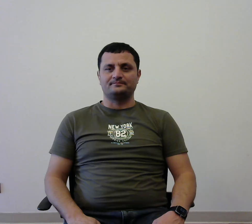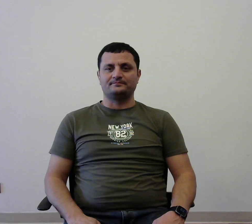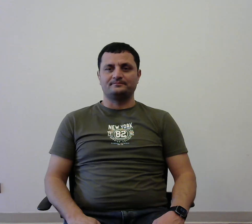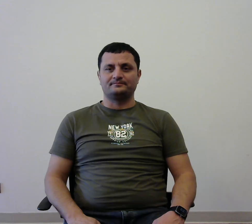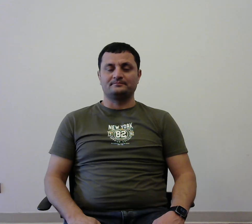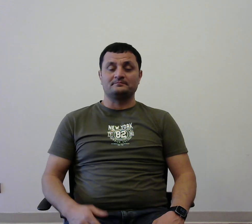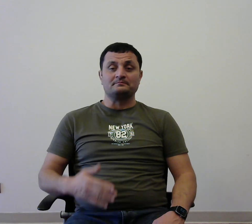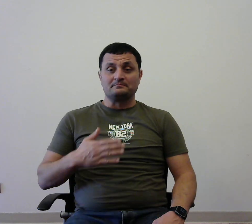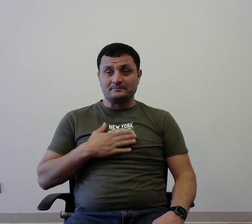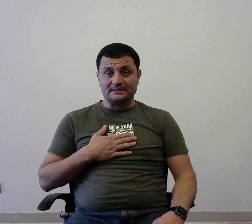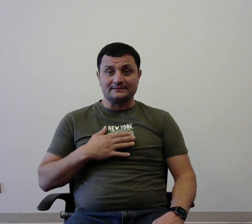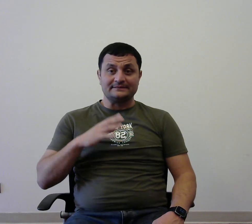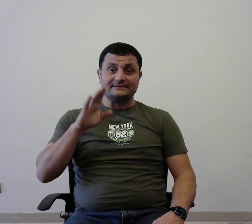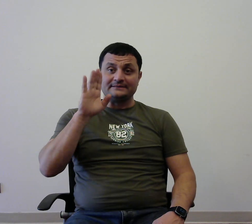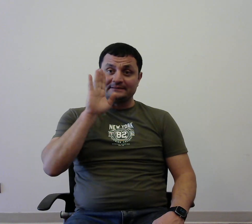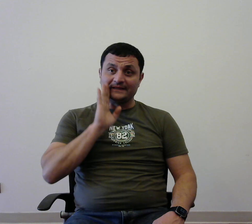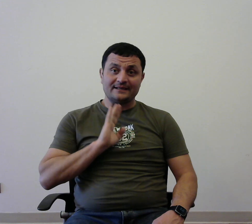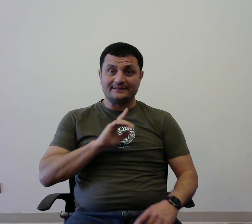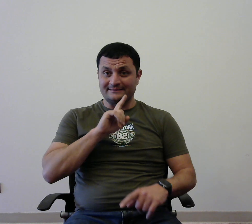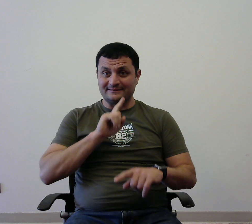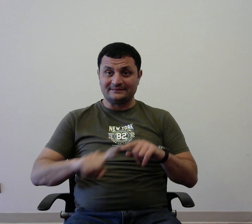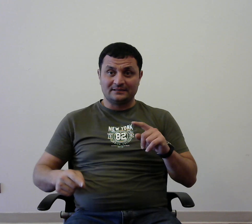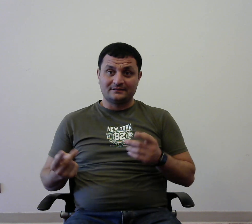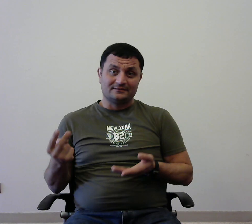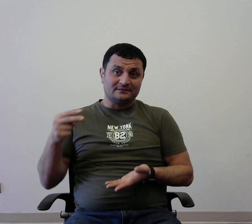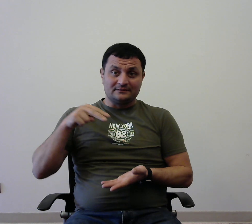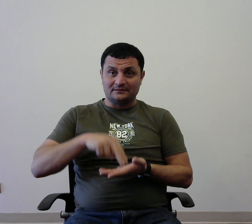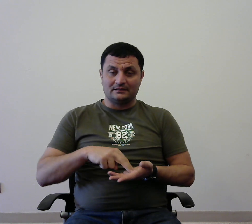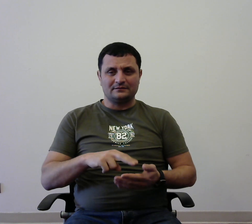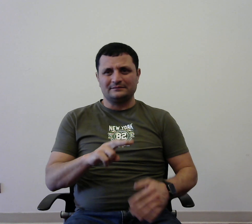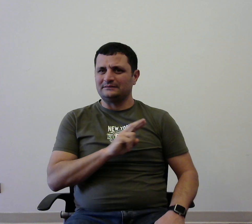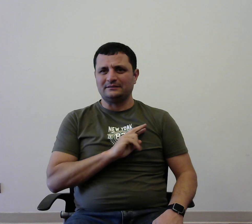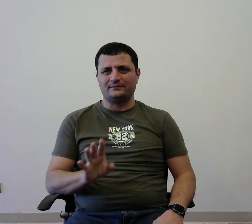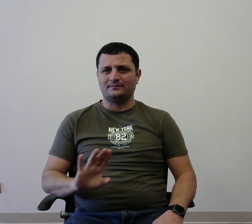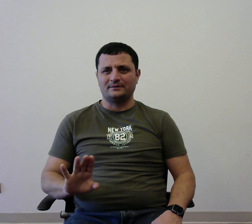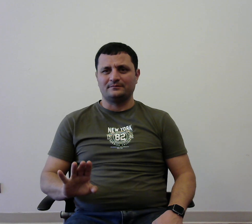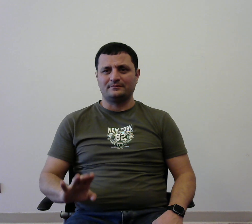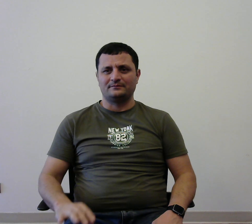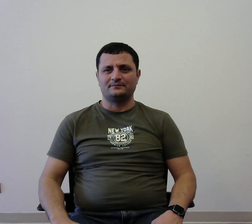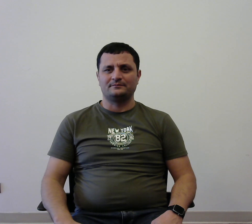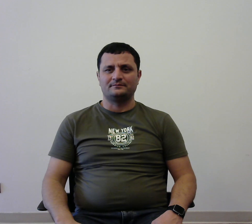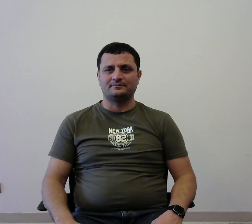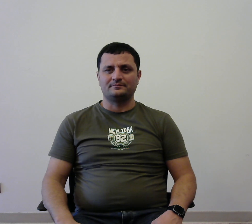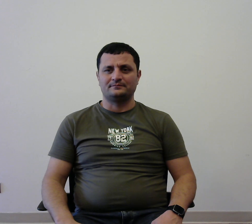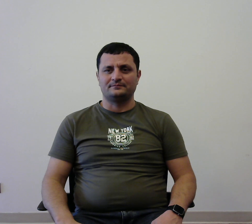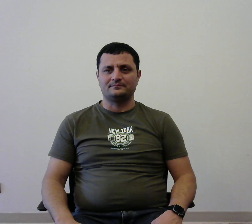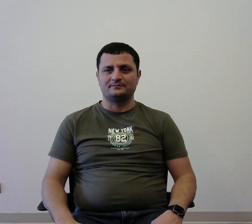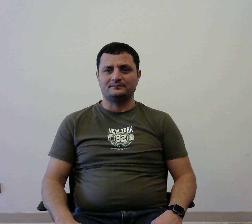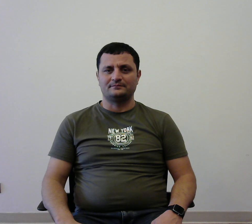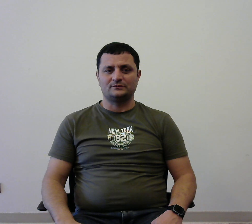Mən səhərlər tez durmağı sevmirəm